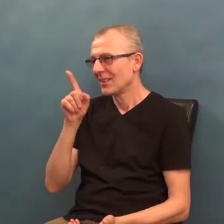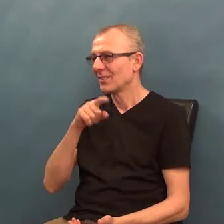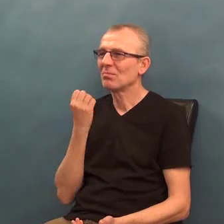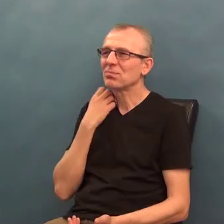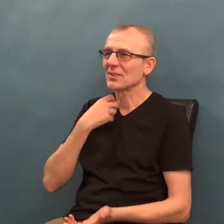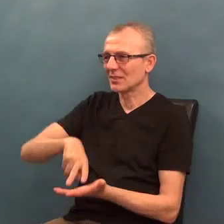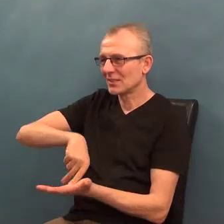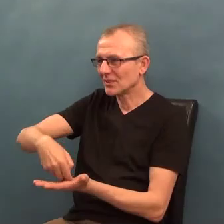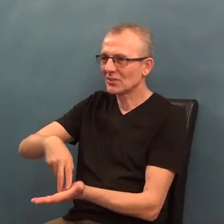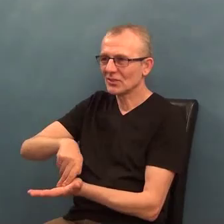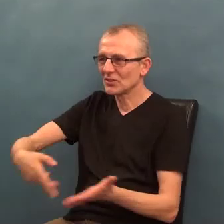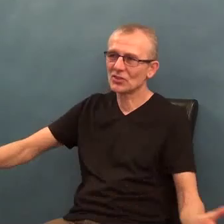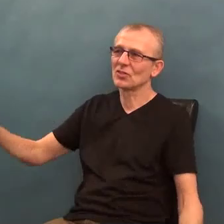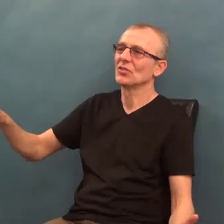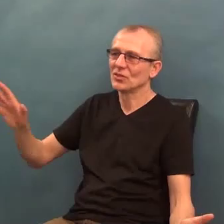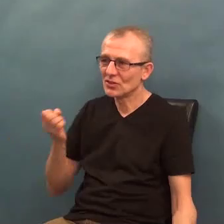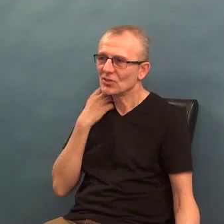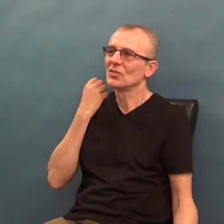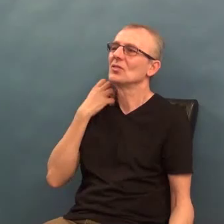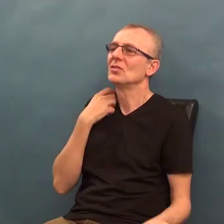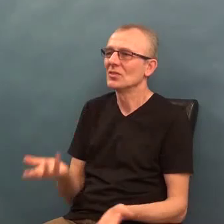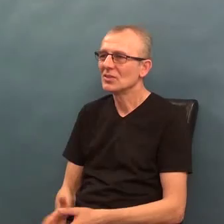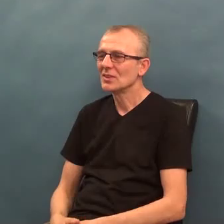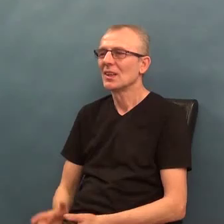Zakaz spożywania alkoholu, po nim można się zataczać i wymachiwać rękami.